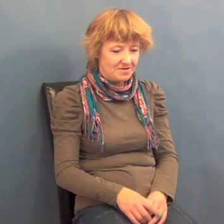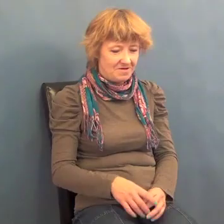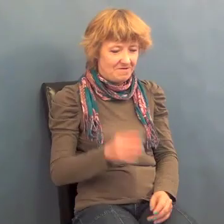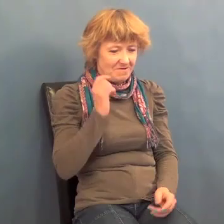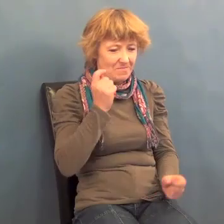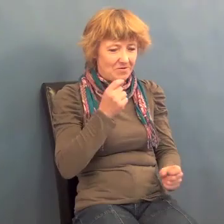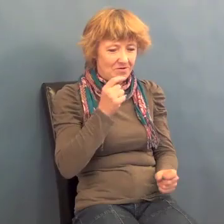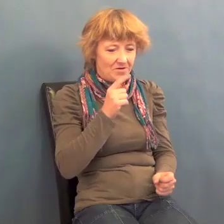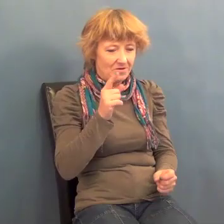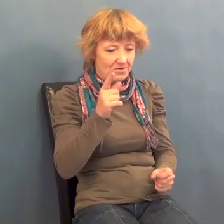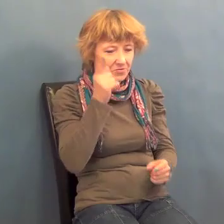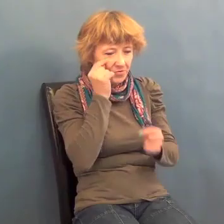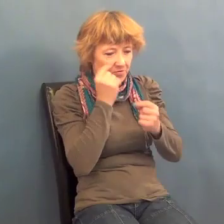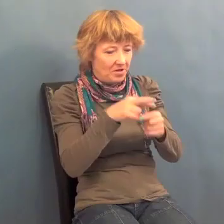Jest budzik, a on śpi.